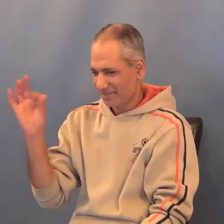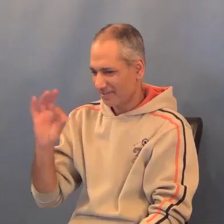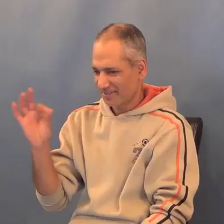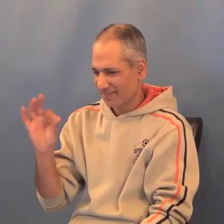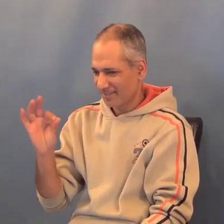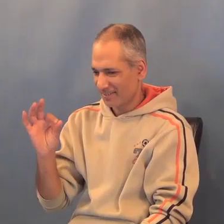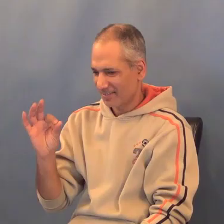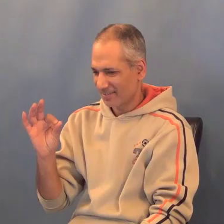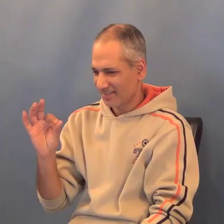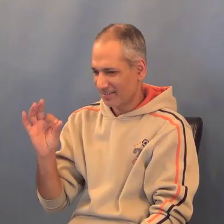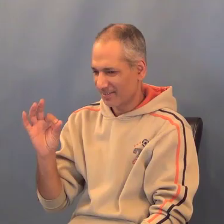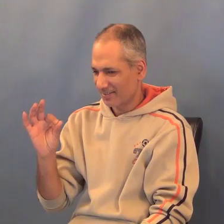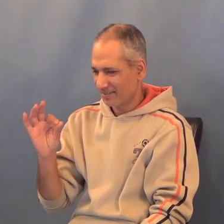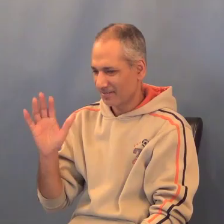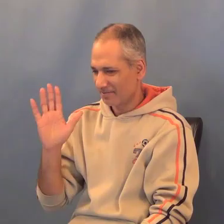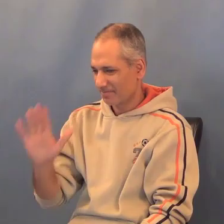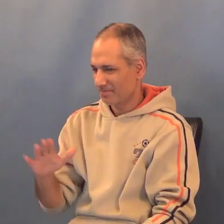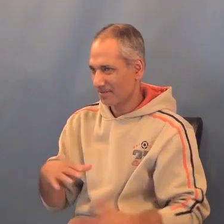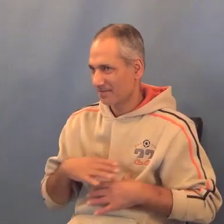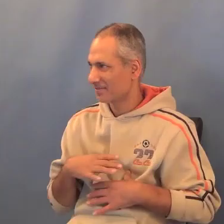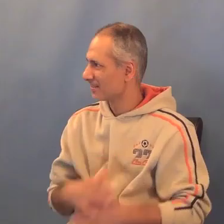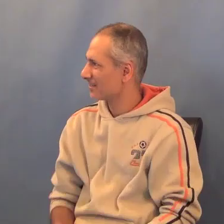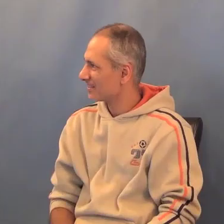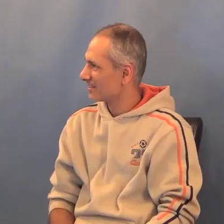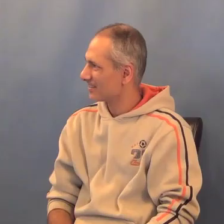W środę ma wolne.